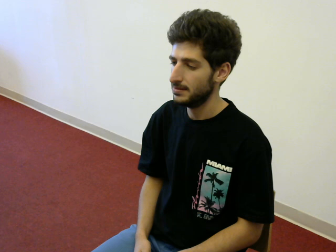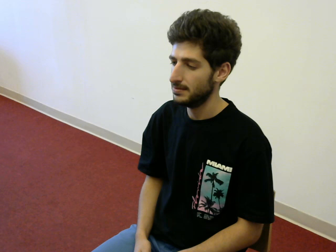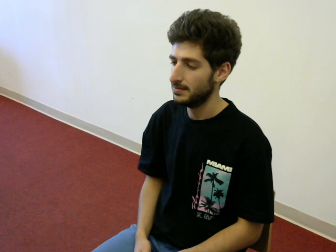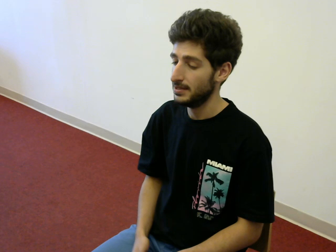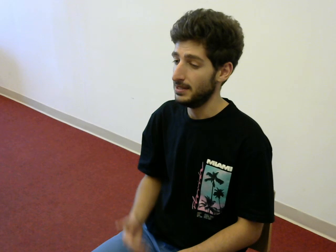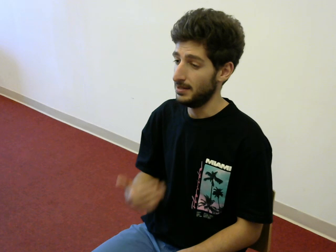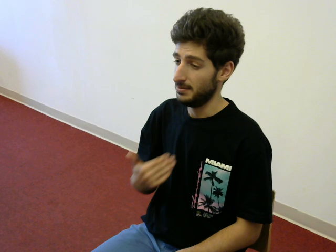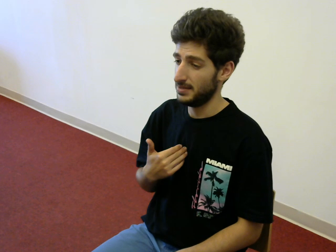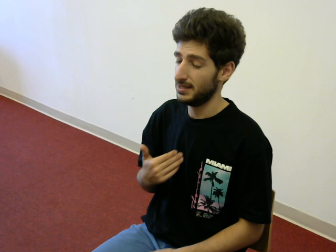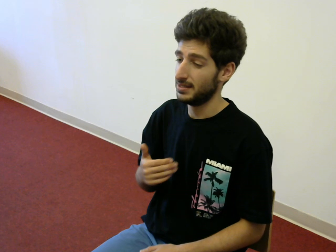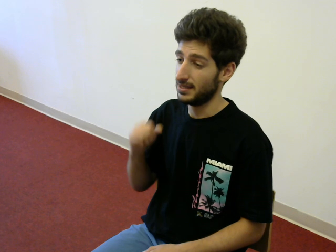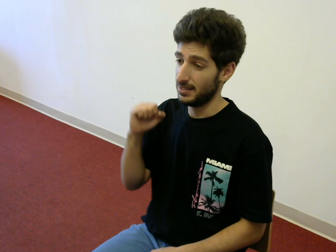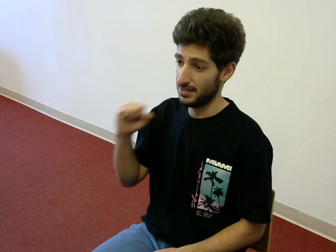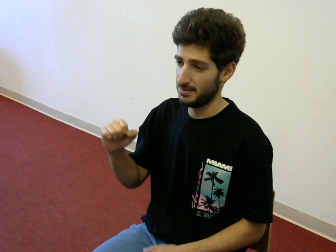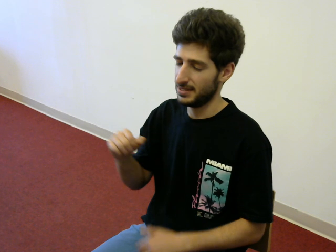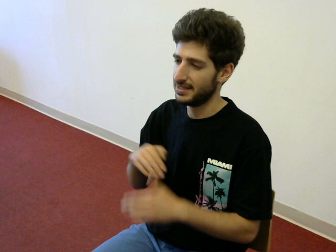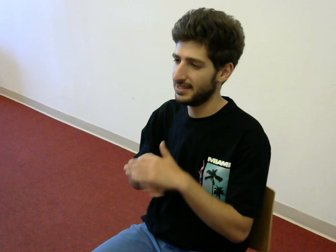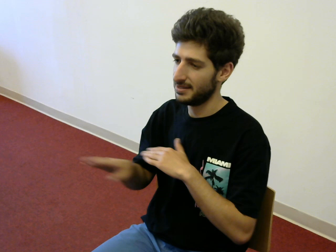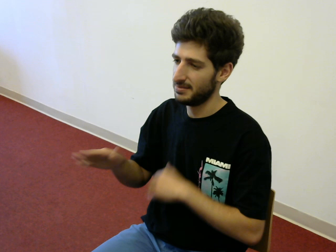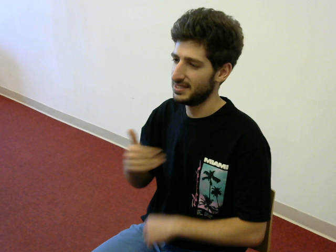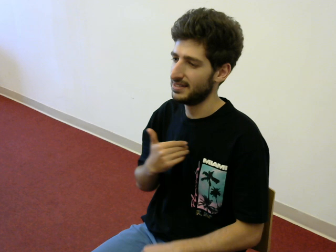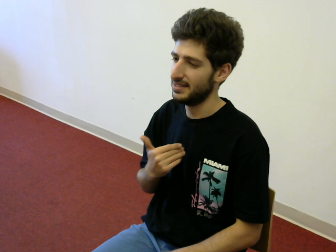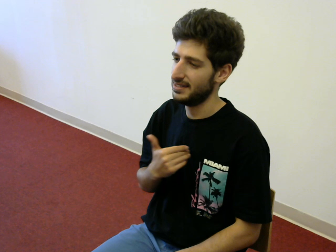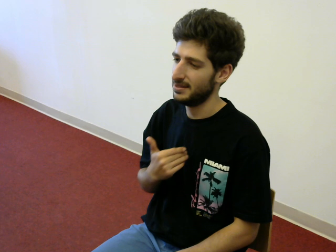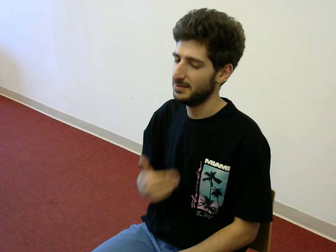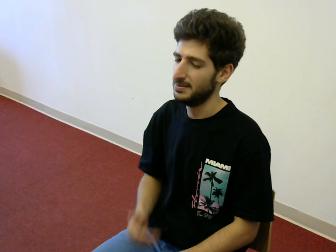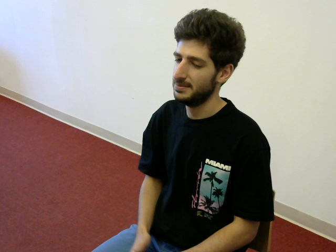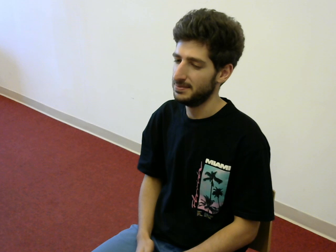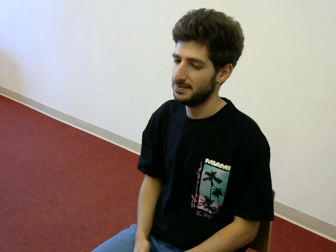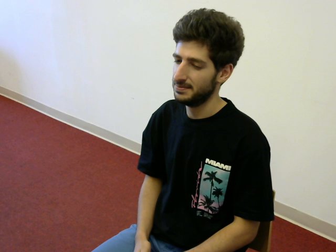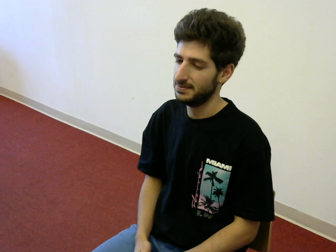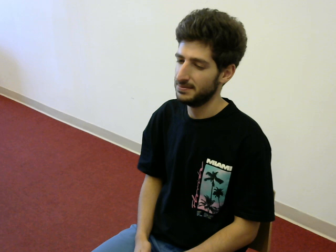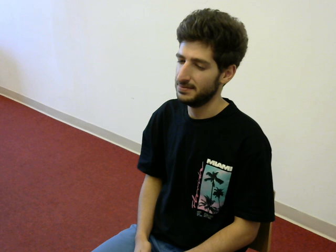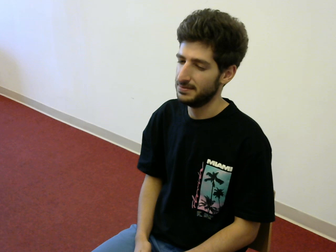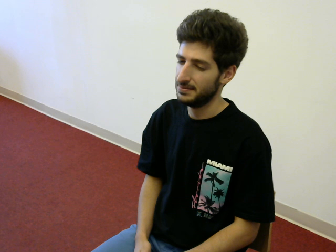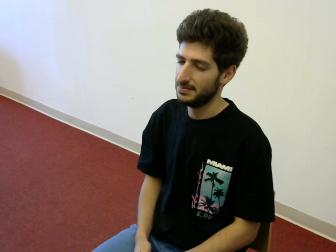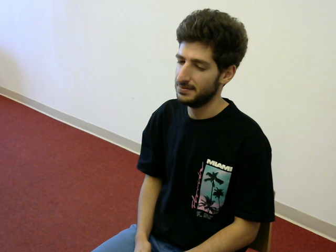Mən Qarabağa getmək istəyirəm